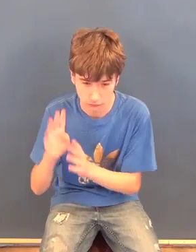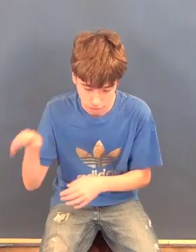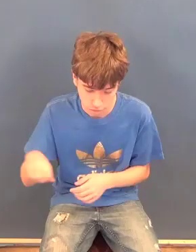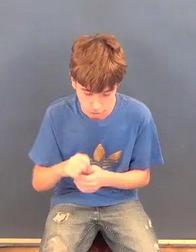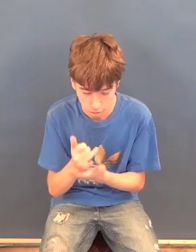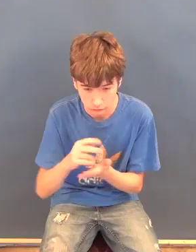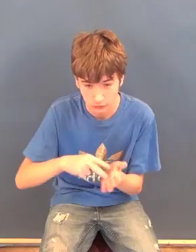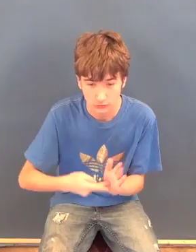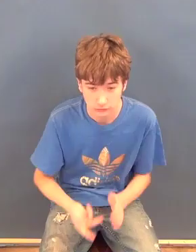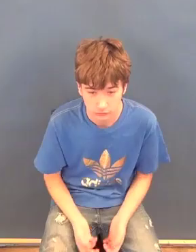Potem idę na kurs tańca.